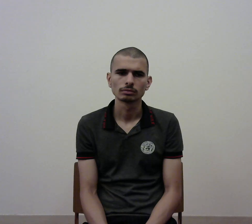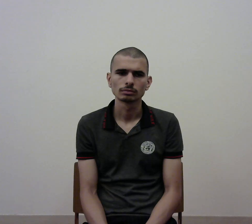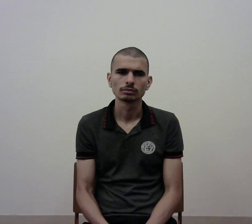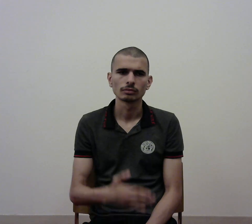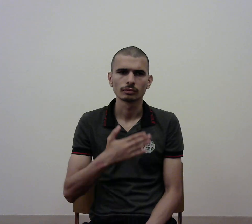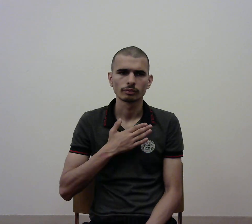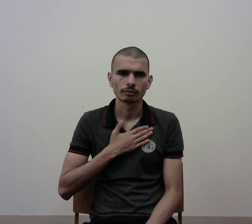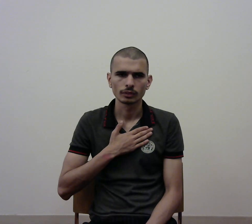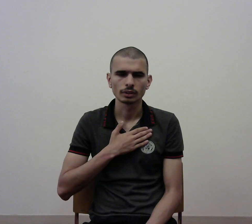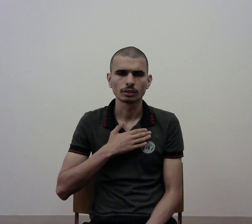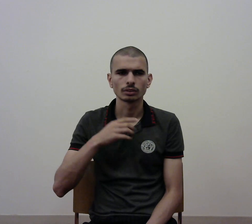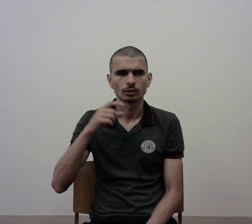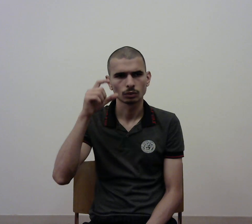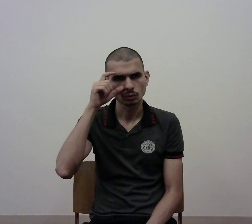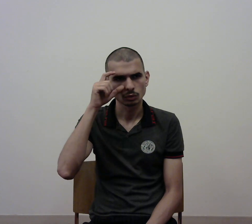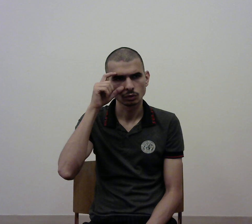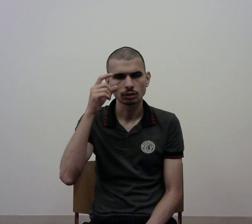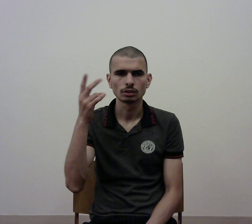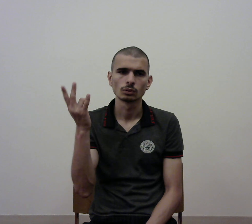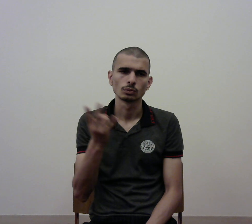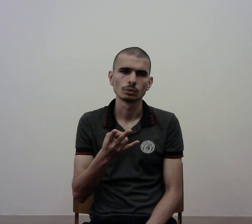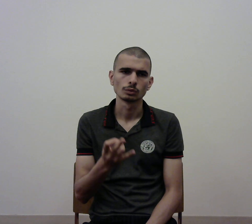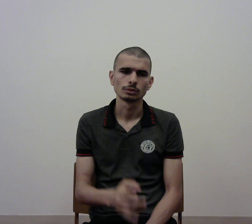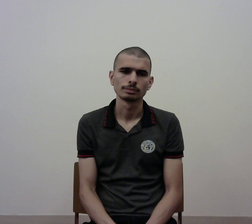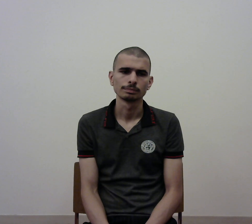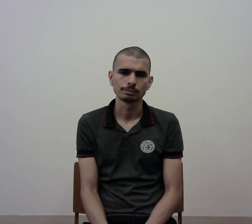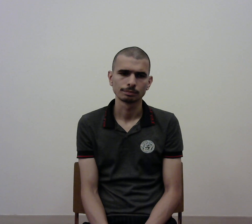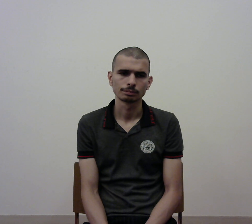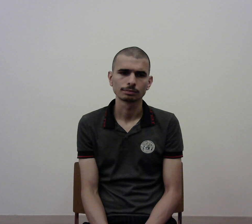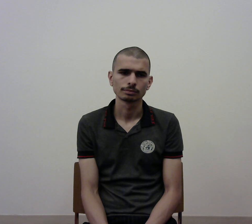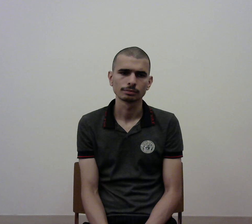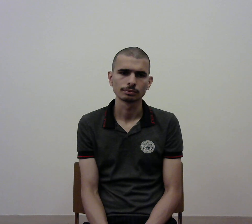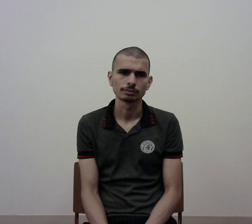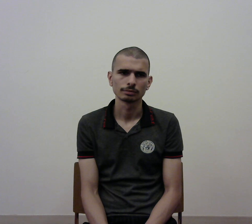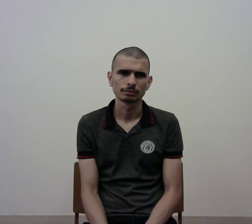Mənə eynək lazımdır